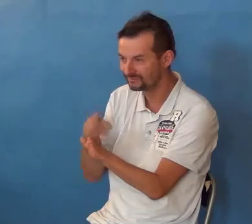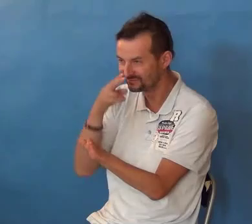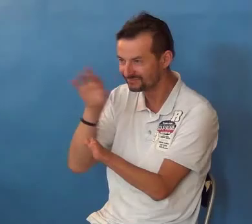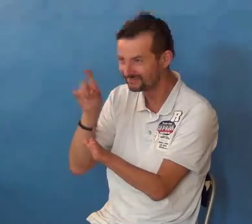Widziałeś? To jest popularne.